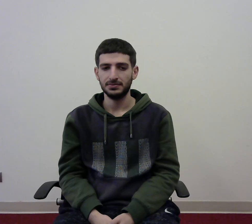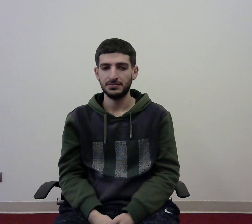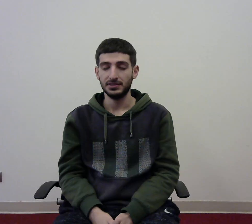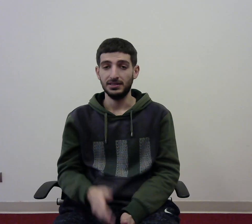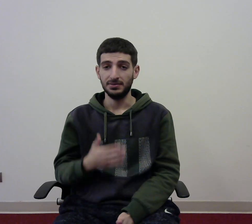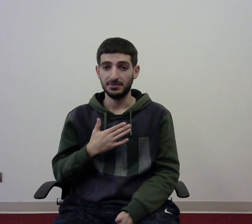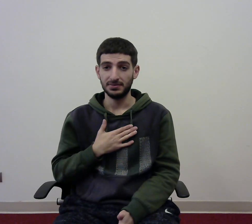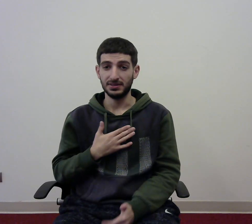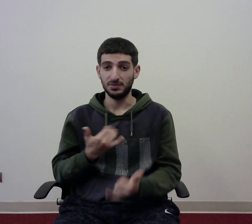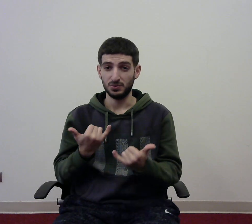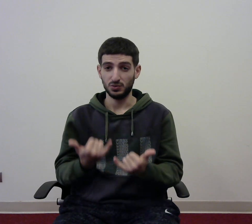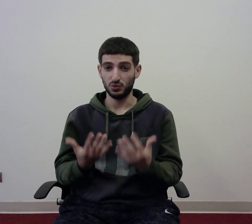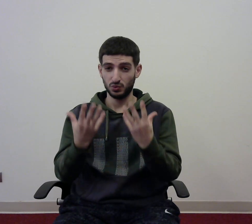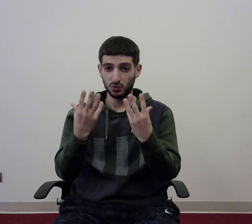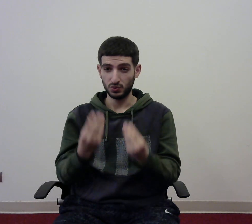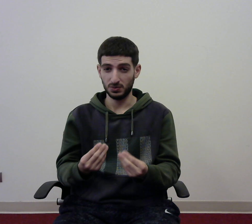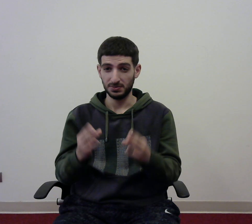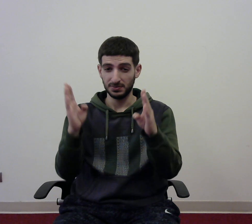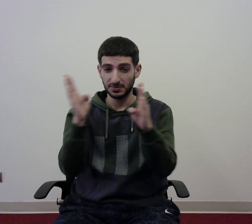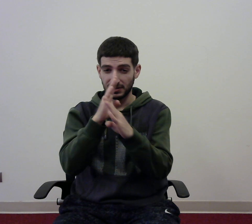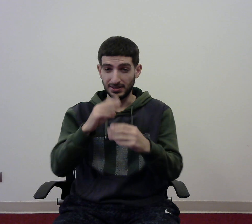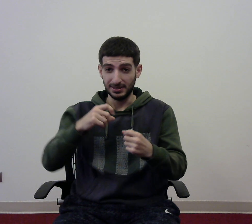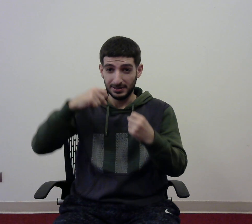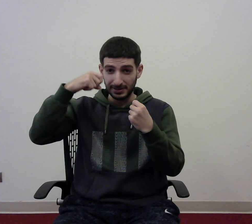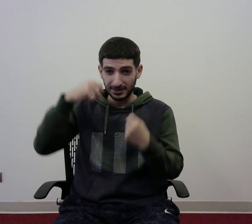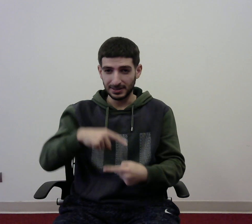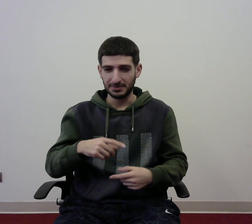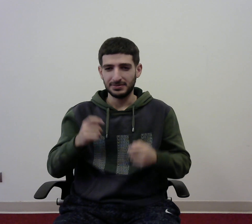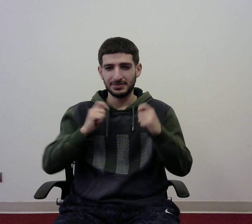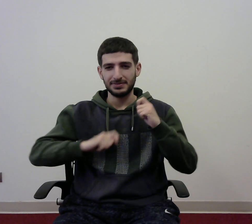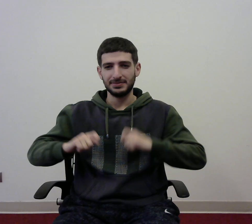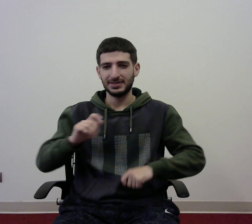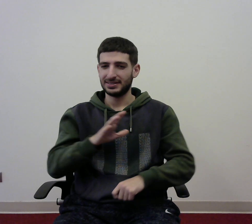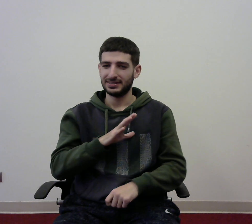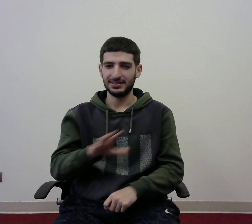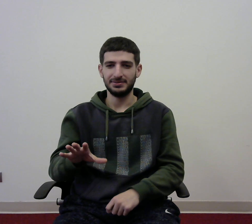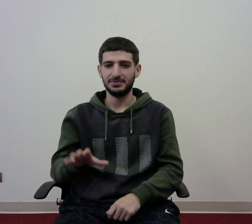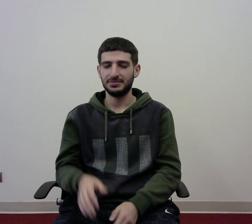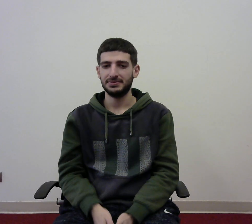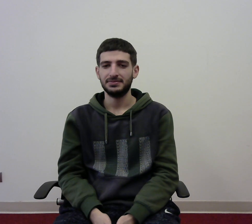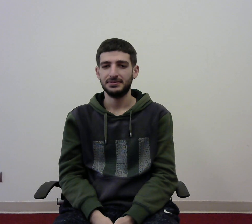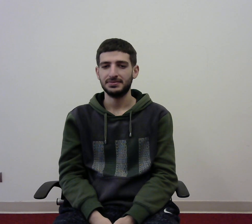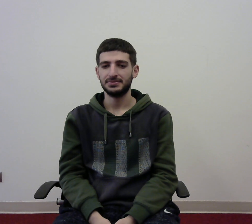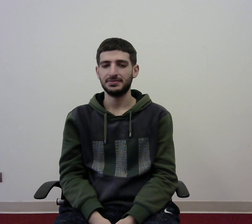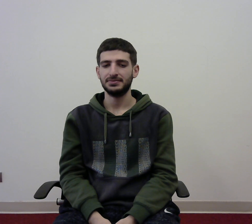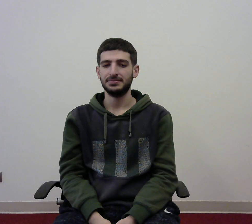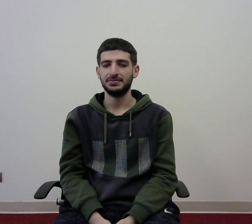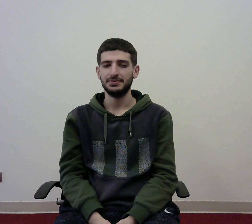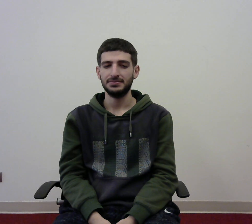Mən bu gün havaya uyğun geyinməmişəm